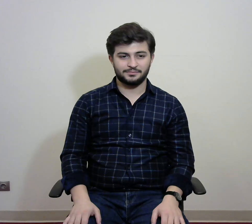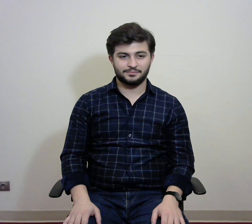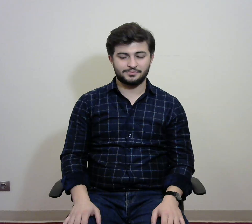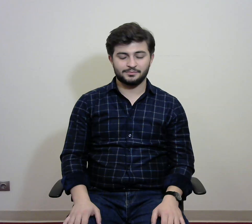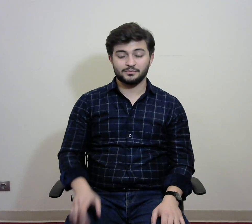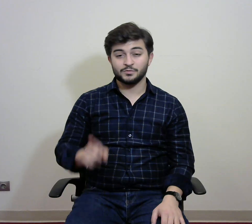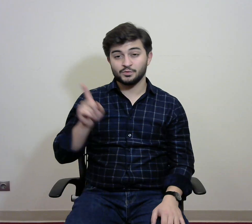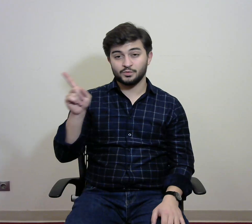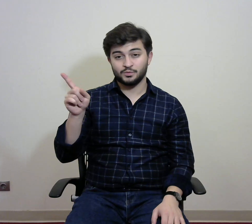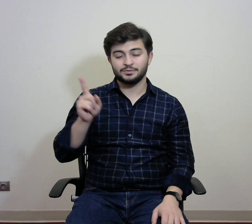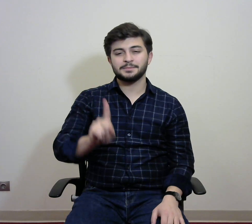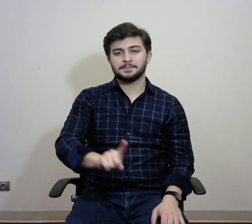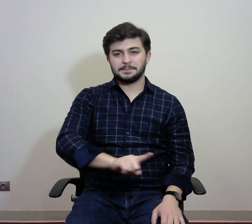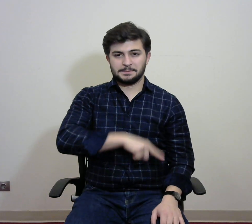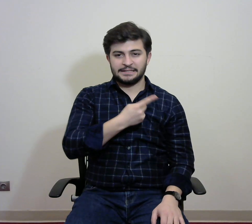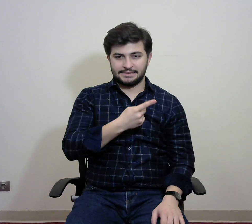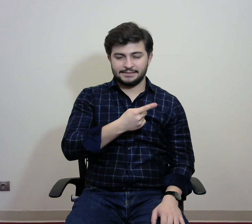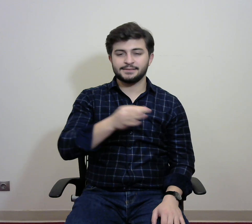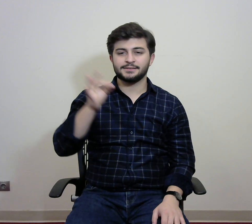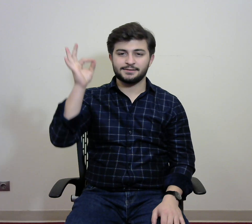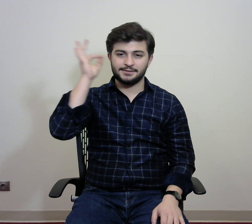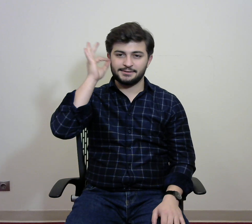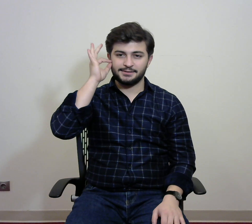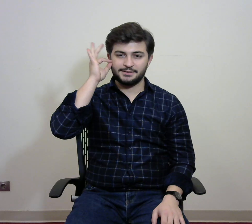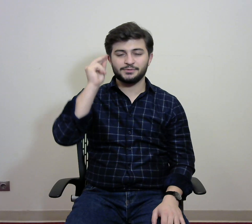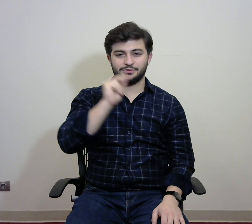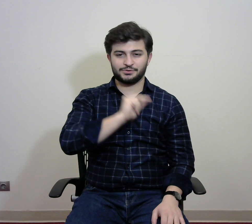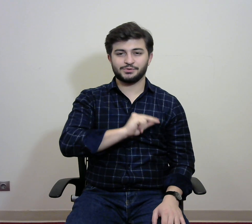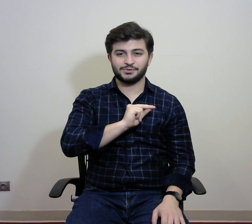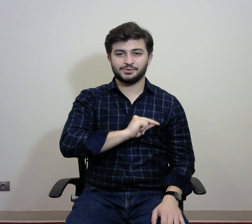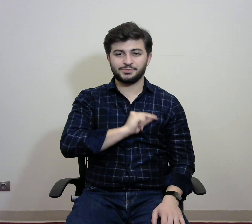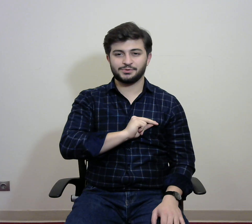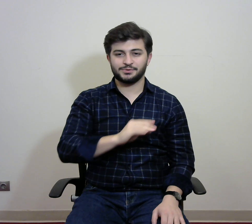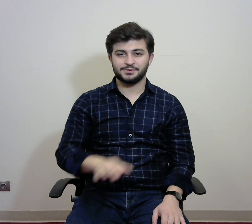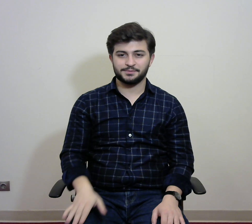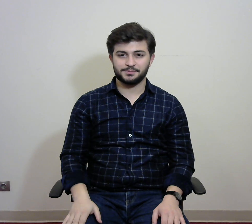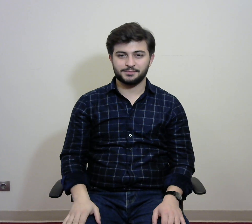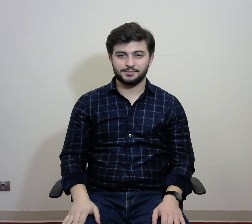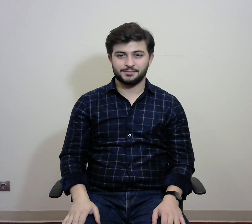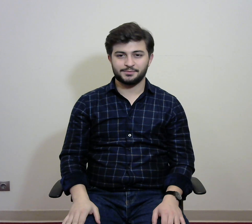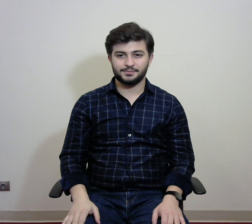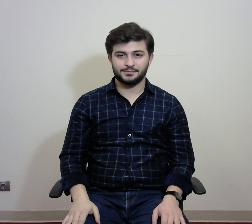Orda professional həkimlər çalışır